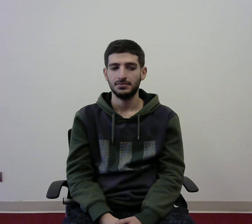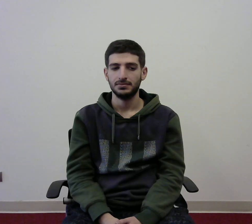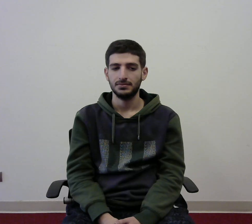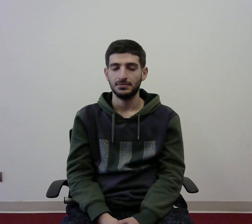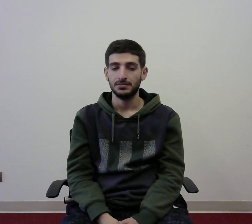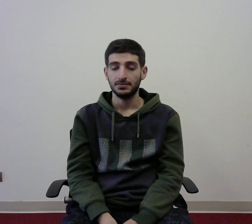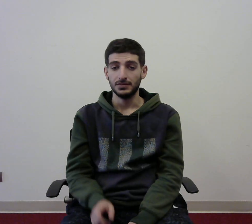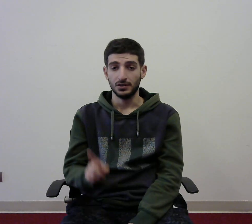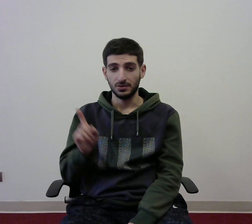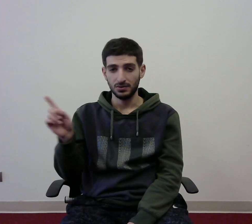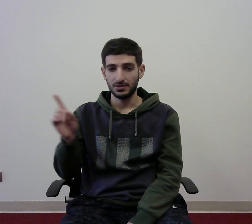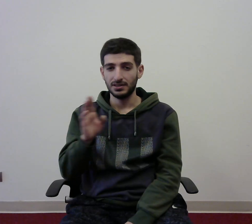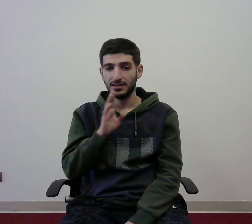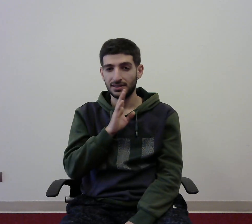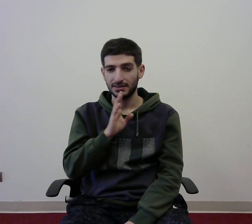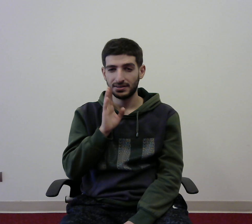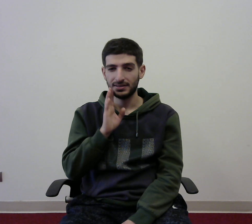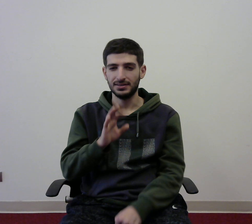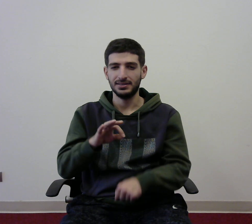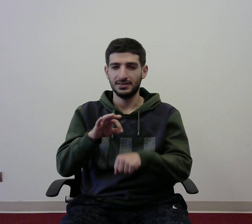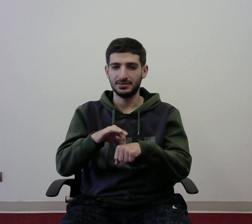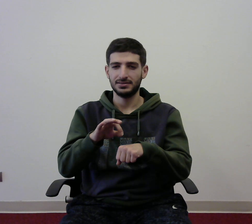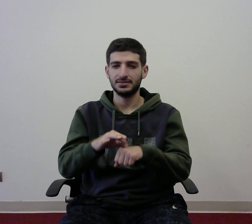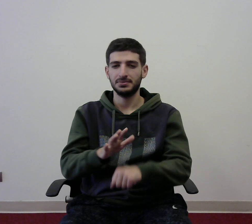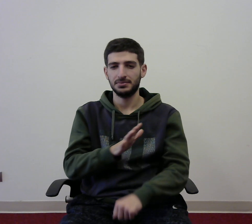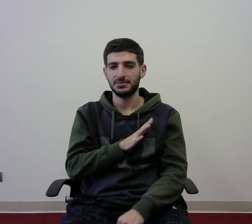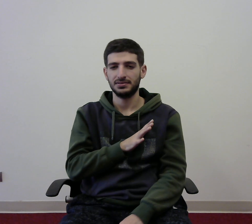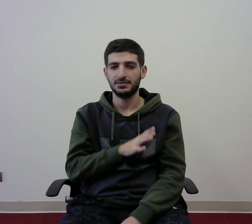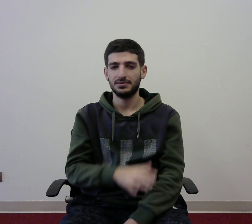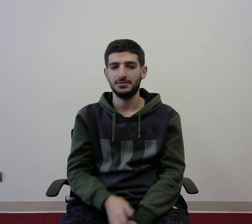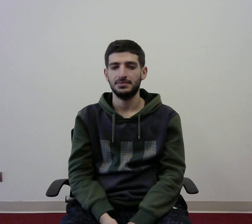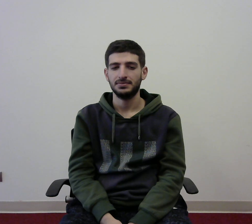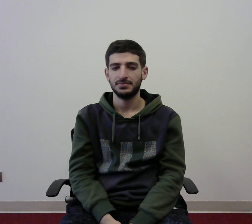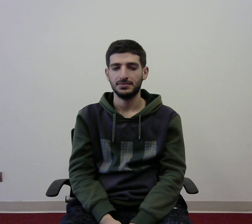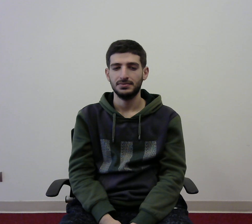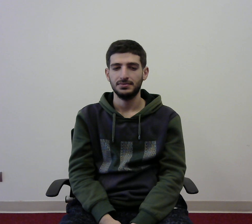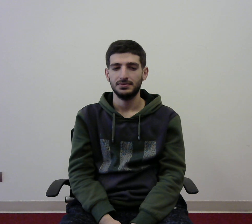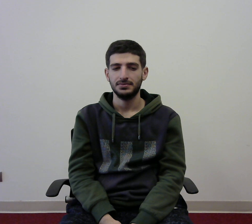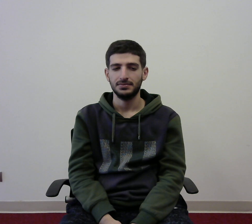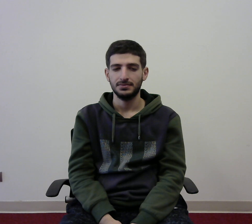Onun anası xəstələnmişdi